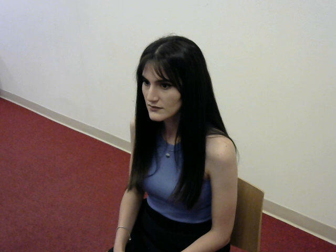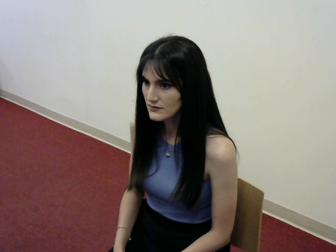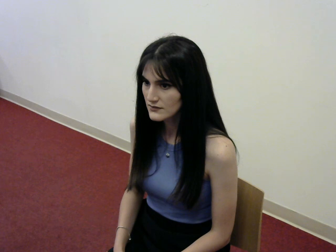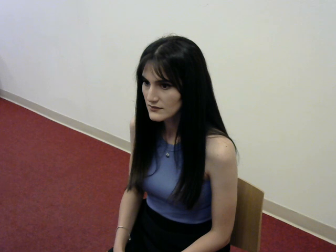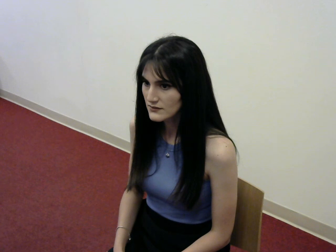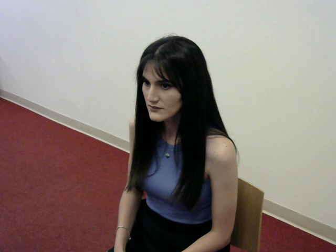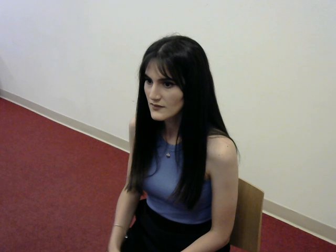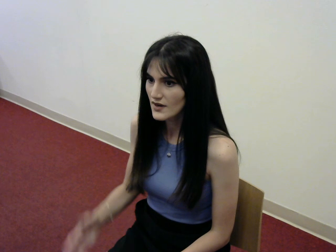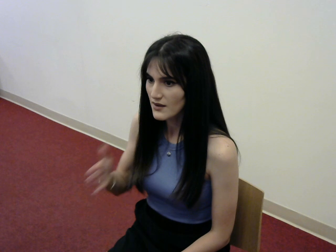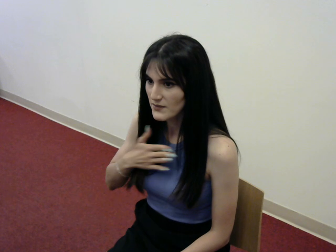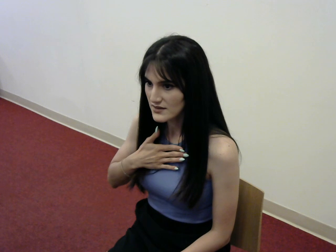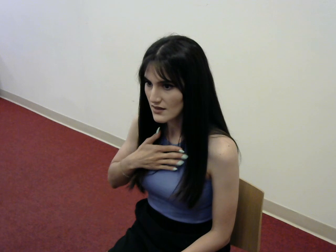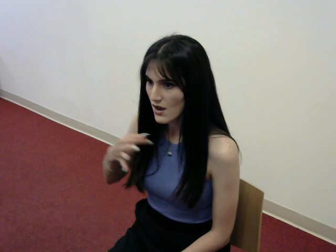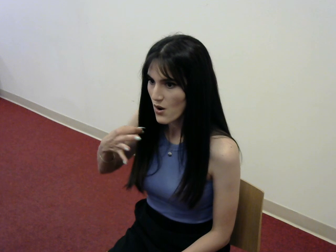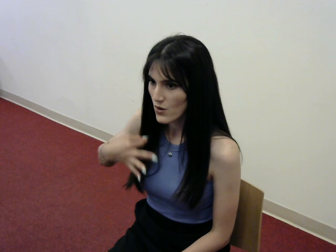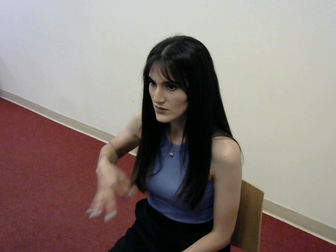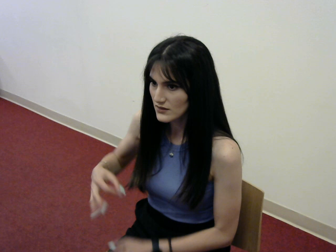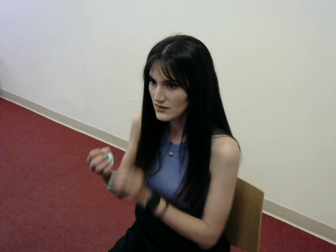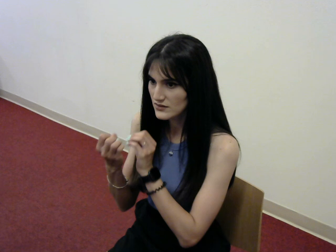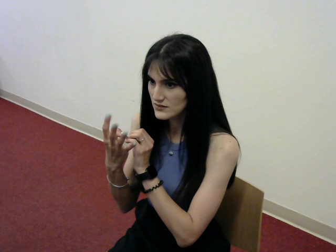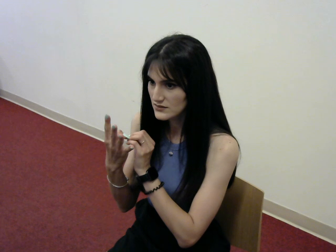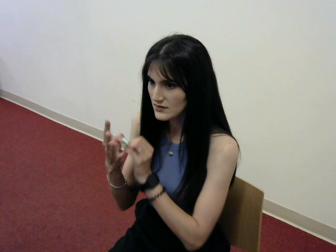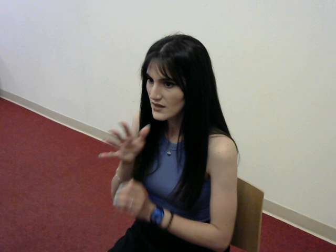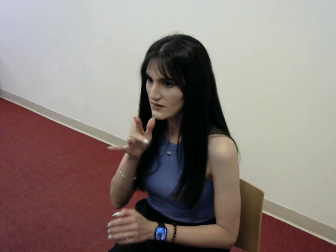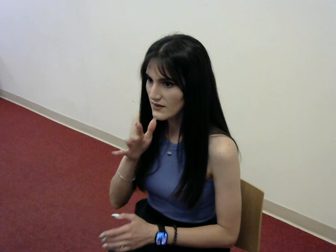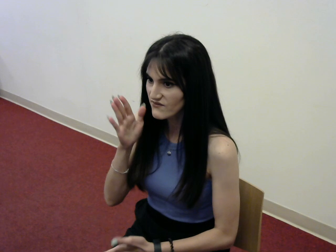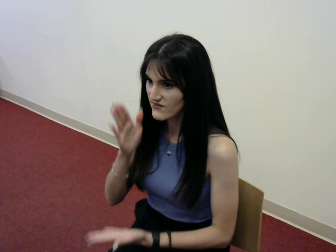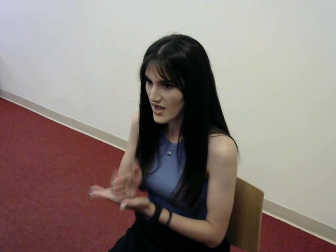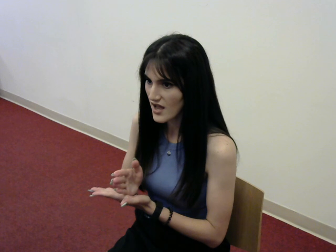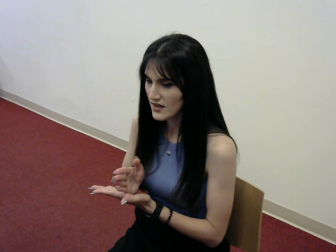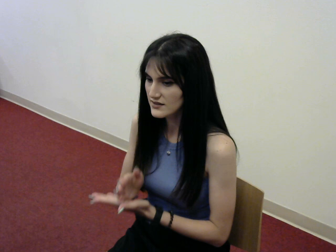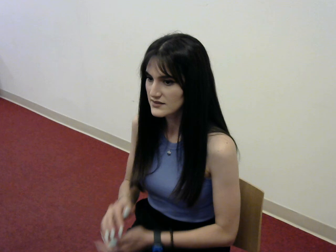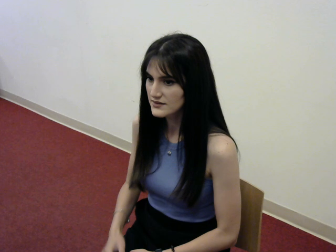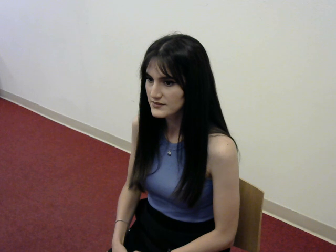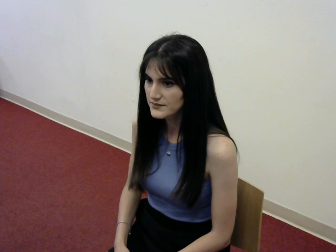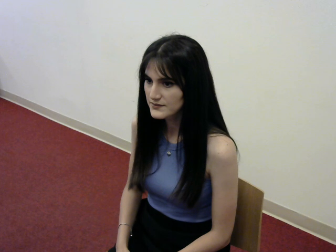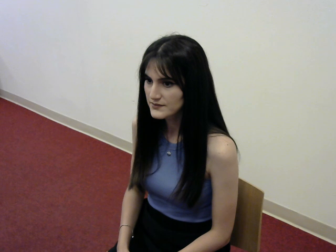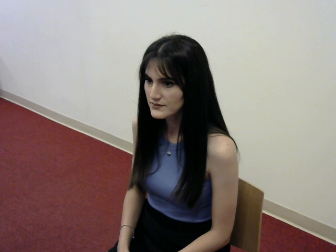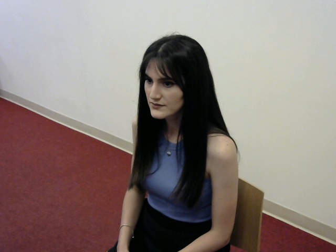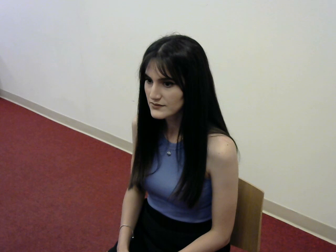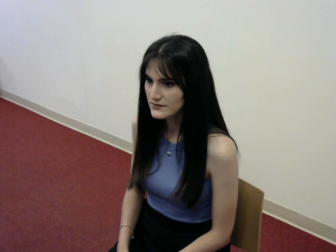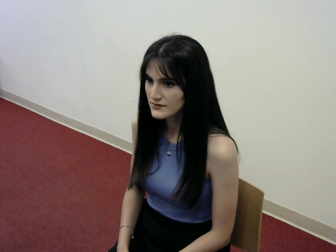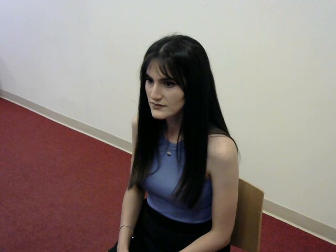Mənim oğlumun 14 yaşı var